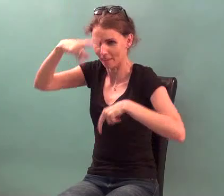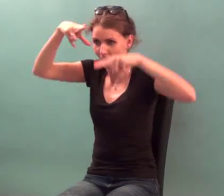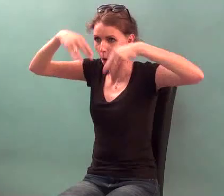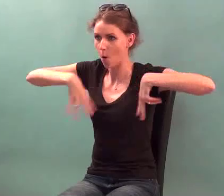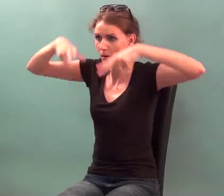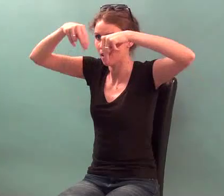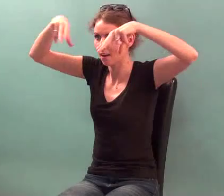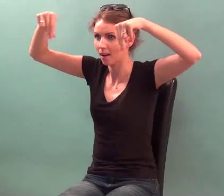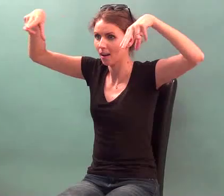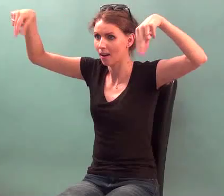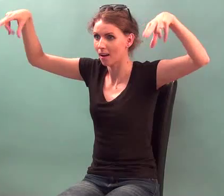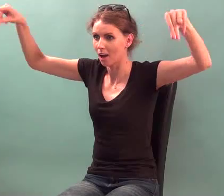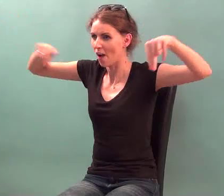Ubranie wisiało na sznurze przypięte klamerkami.